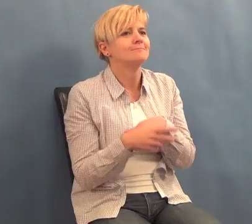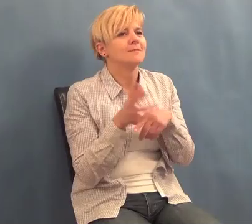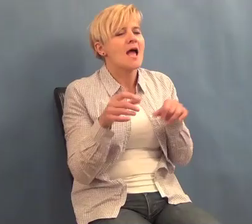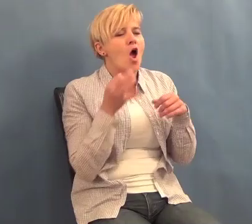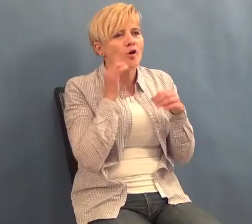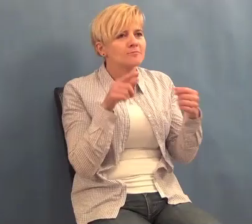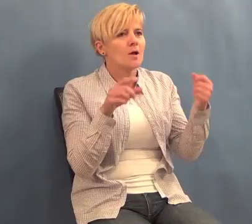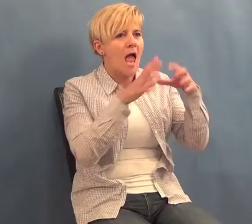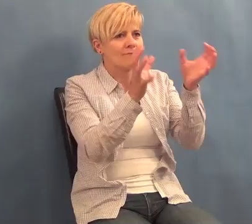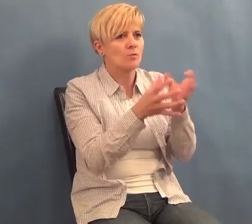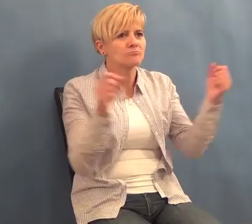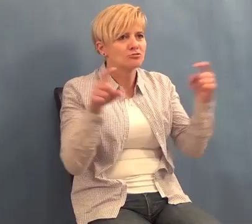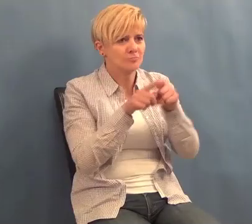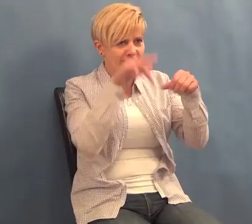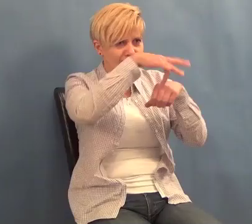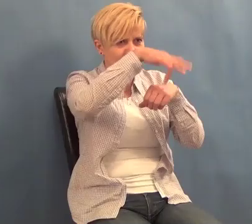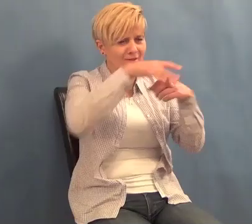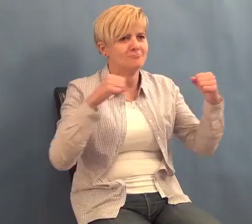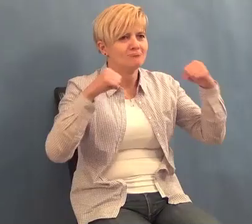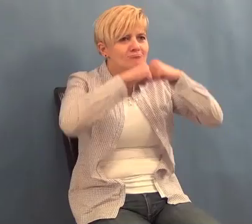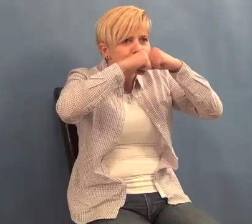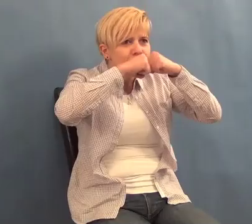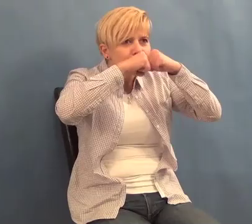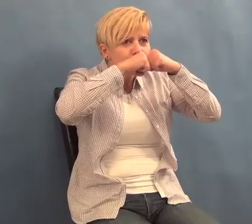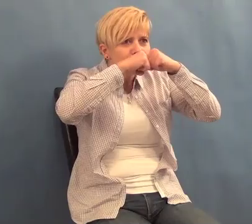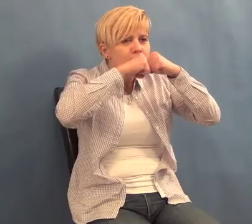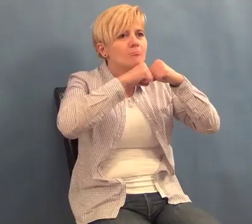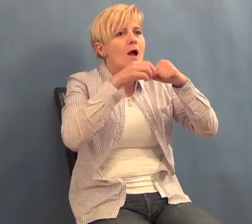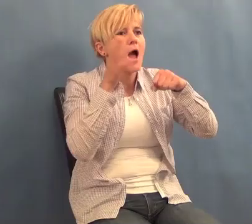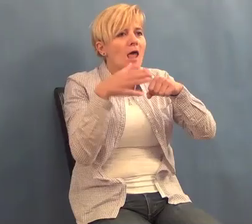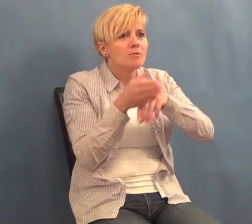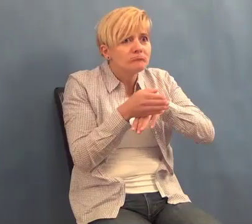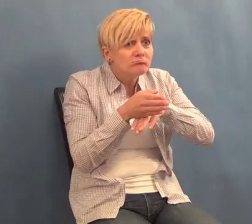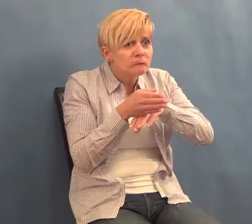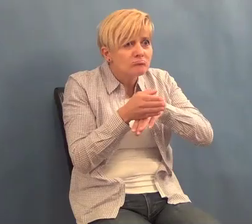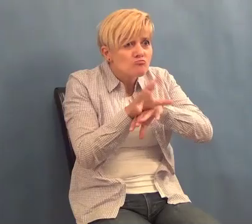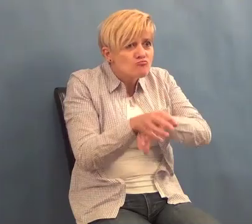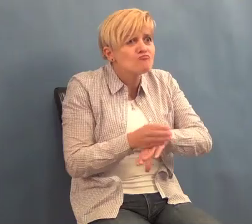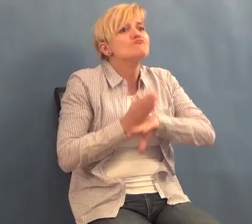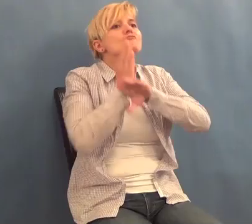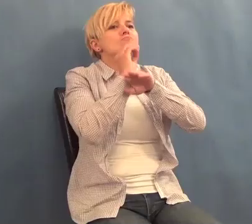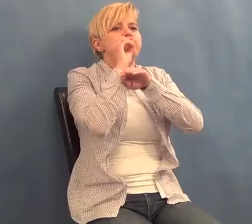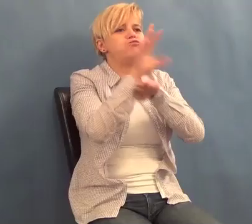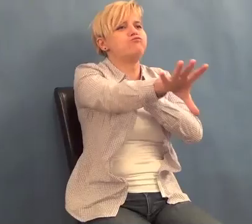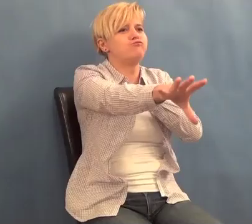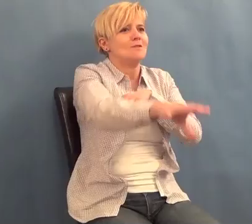Kot staje naprzeciwko akwarium, w środku jest ryba, przysuwają pyszczki do siebie, ryba patrzy na niego, nabiera wody, wyskakuje i wypluwa ją.